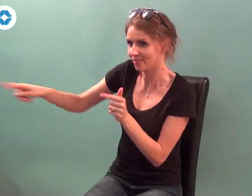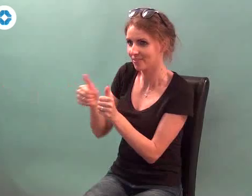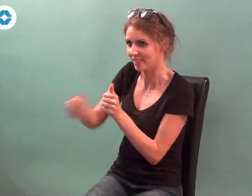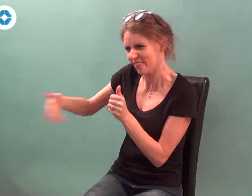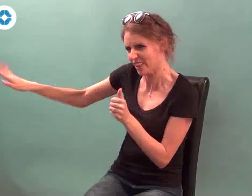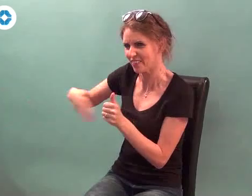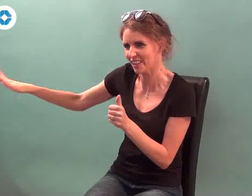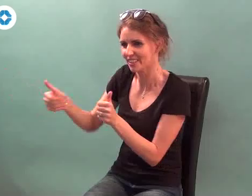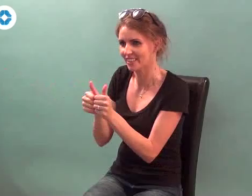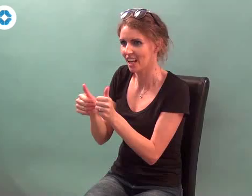Pokazuje, żeby sobie poszło!